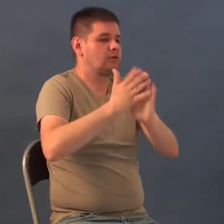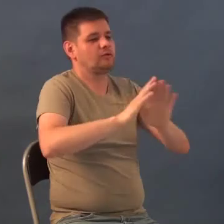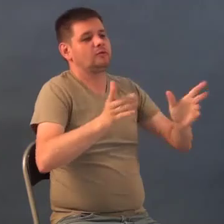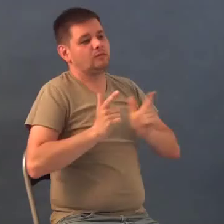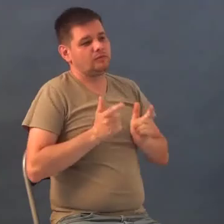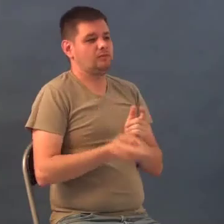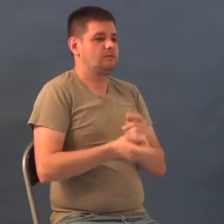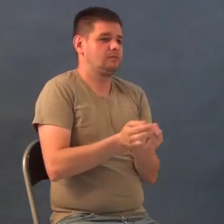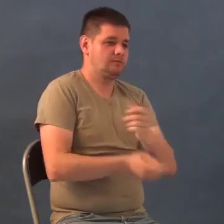Nie mogę, wyjeżdżam nad morze.